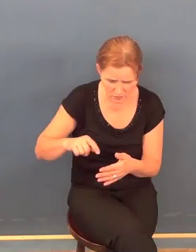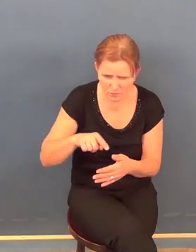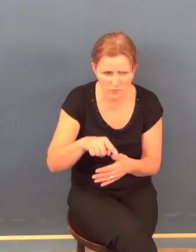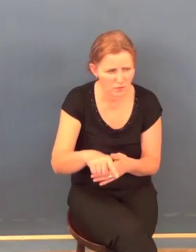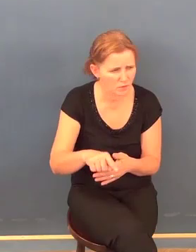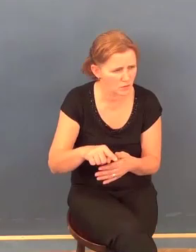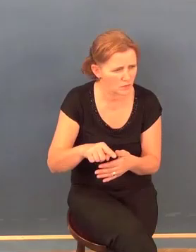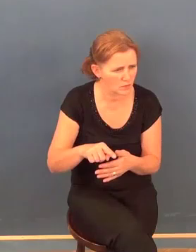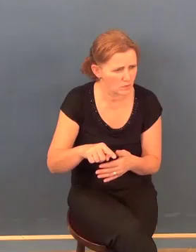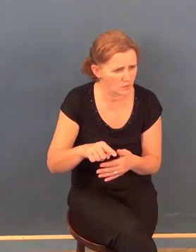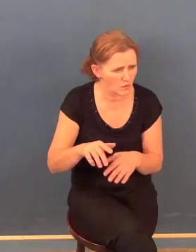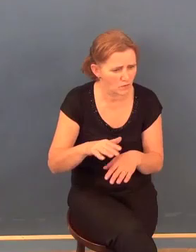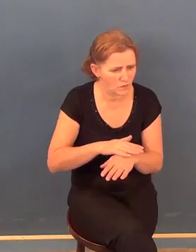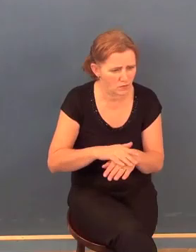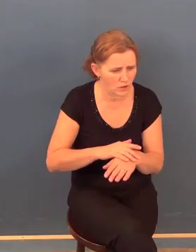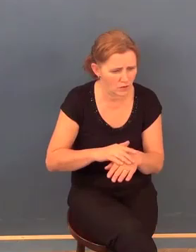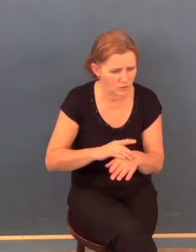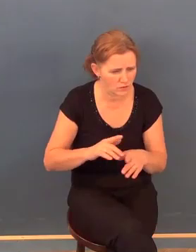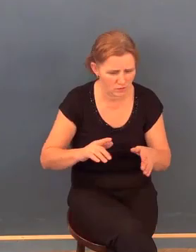To woda.